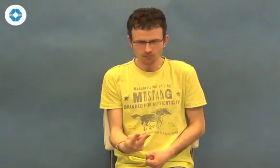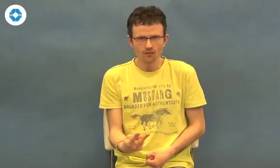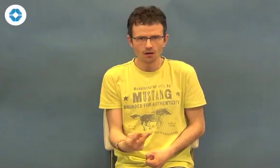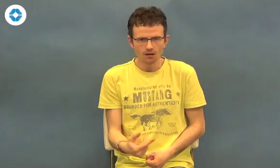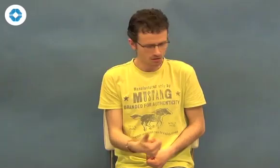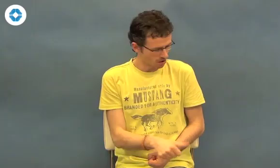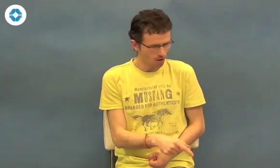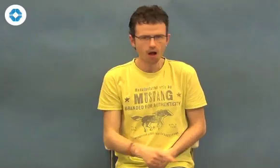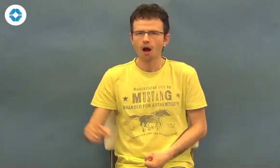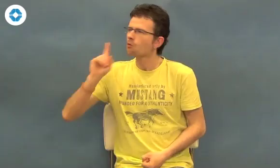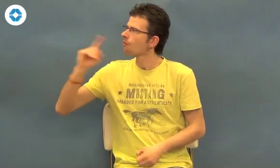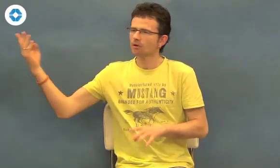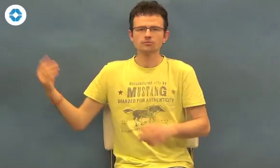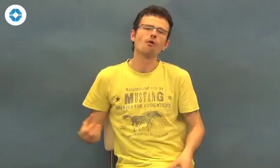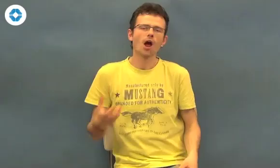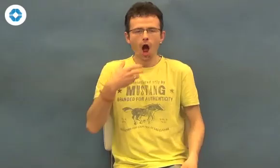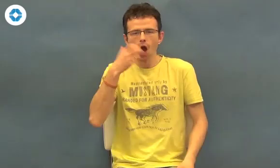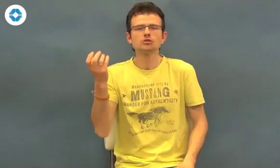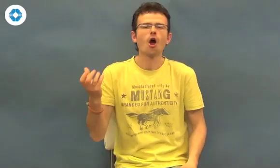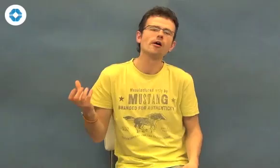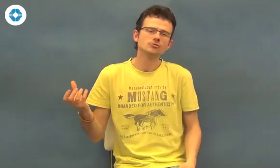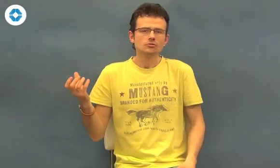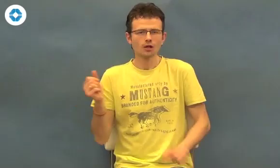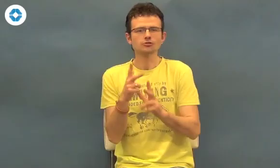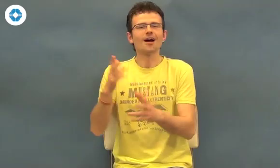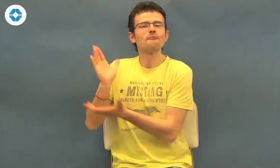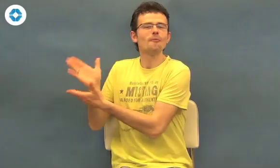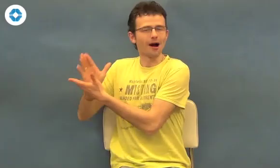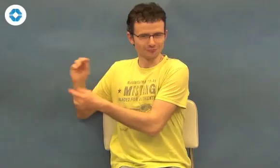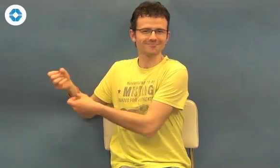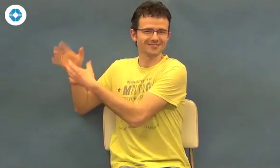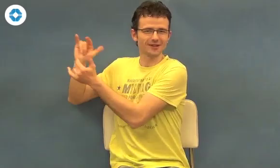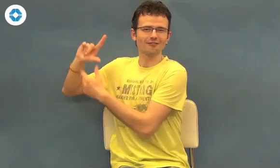Brakowało jednego i właśnie tej chwili przechodziło trzech chłopaków jedzących gruszki. To ci, którzy pomogli temu rowerzyście, który odjechał.